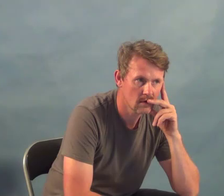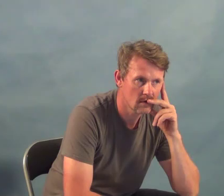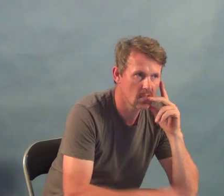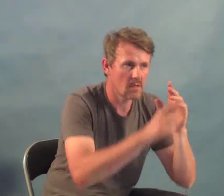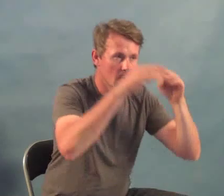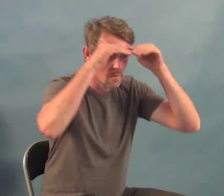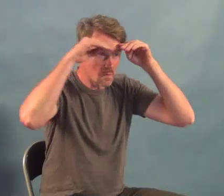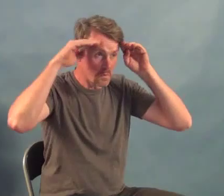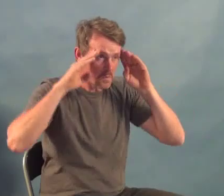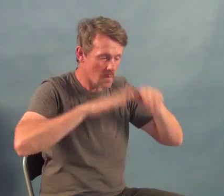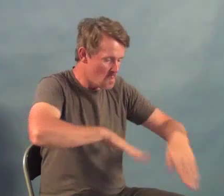Kask do jazdy na deskorolce.